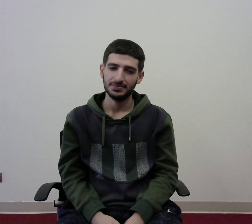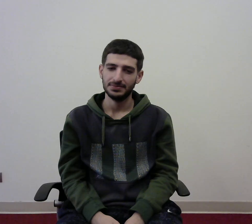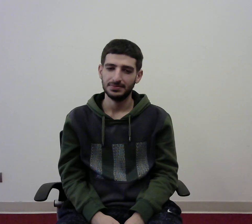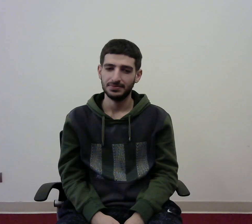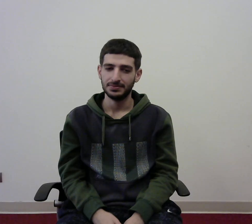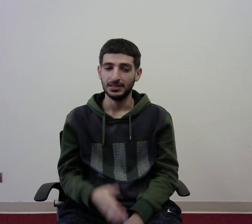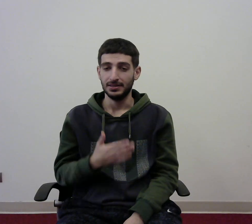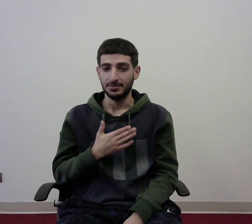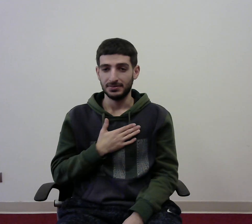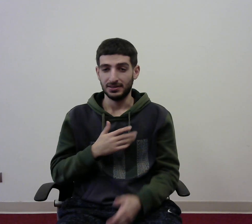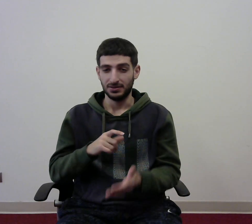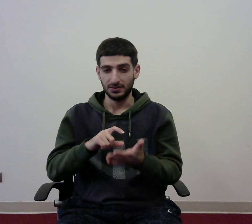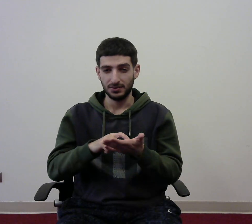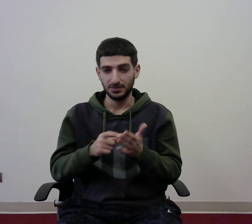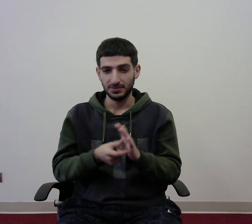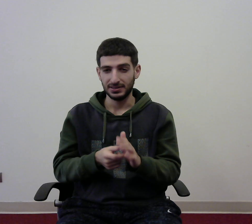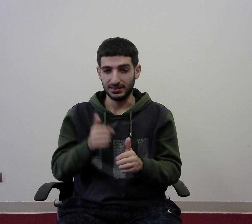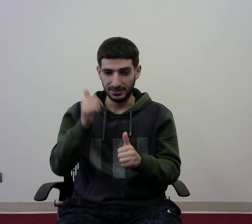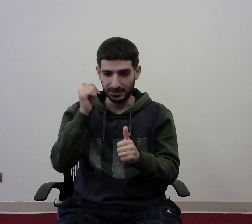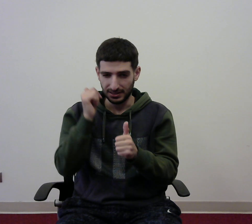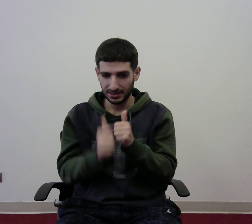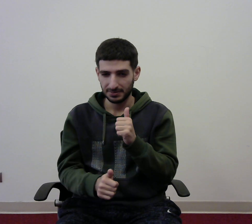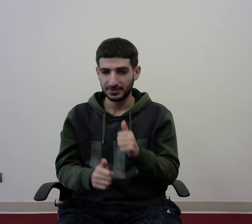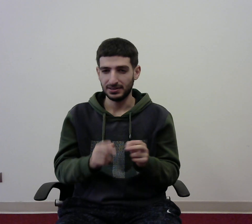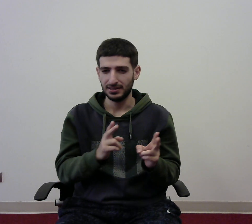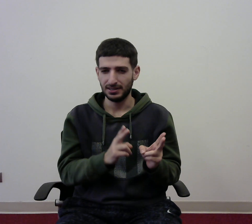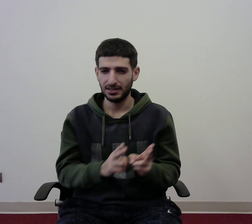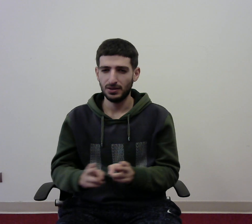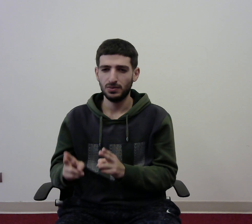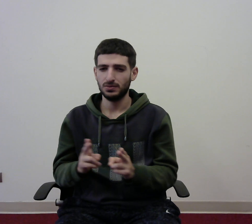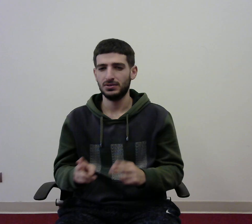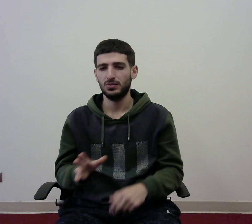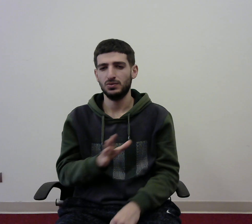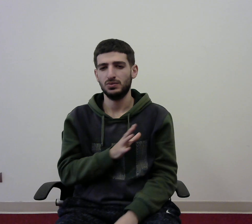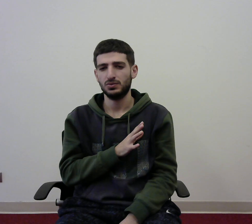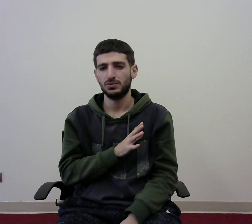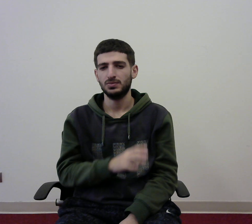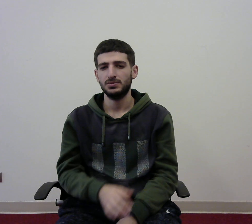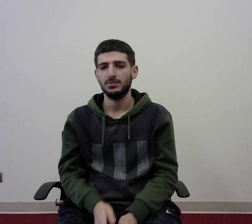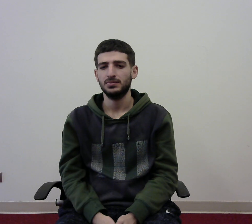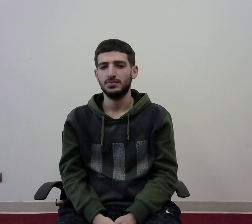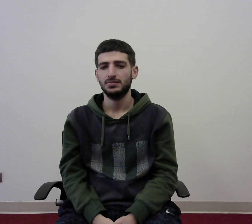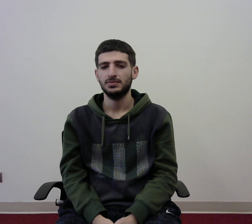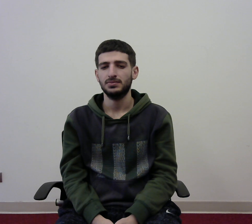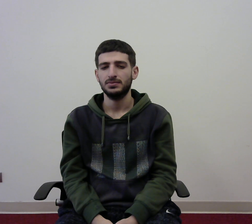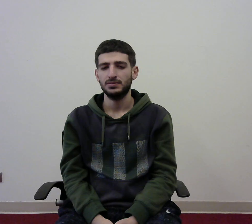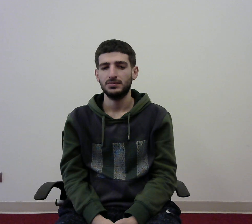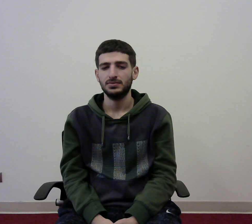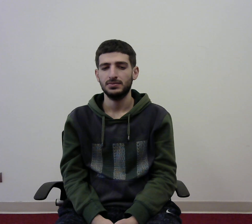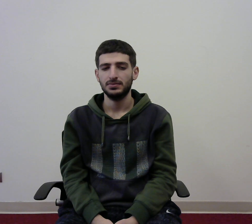Mənim otağım həmişə səliqəli olur